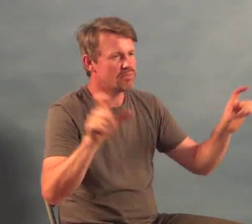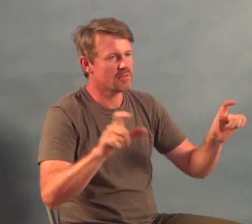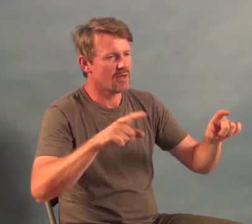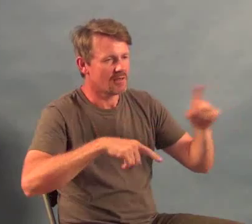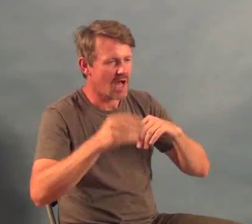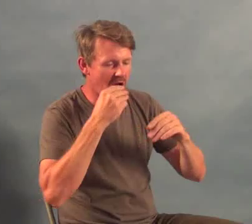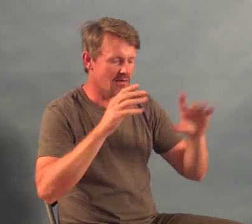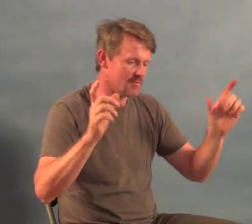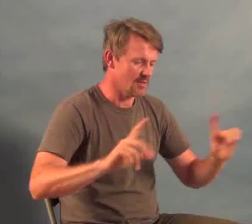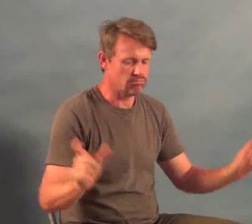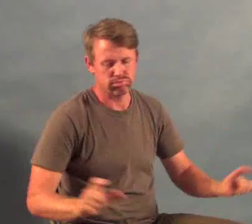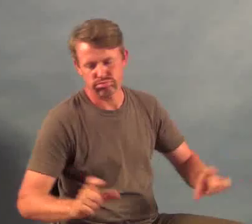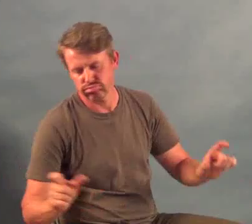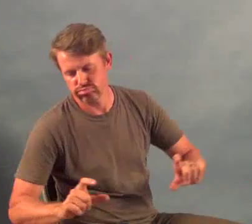Jedzą i imprezują.